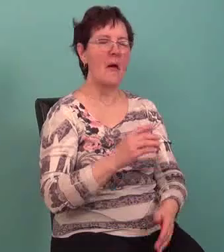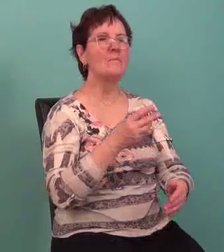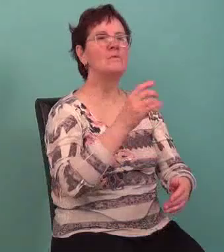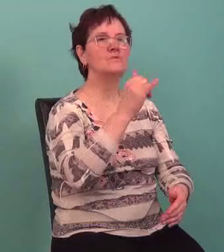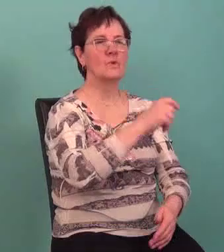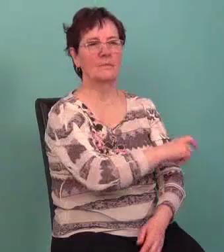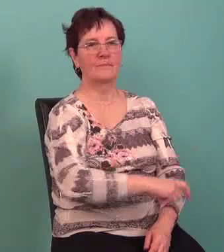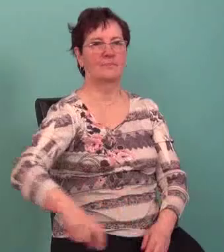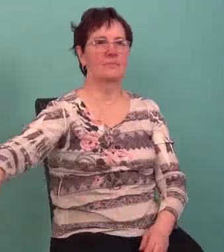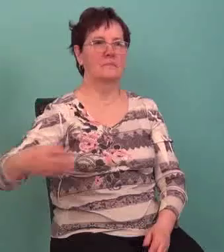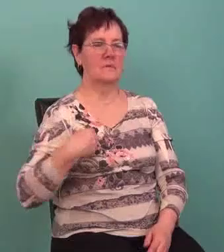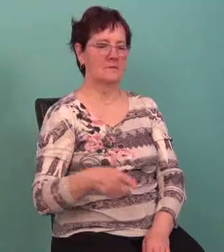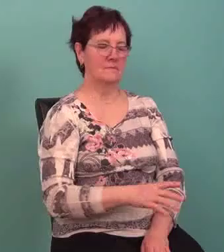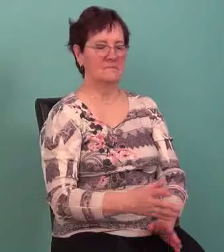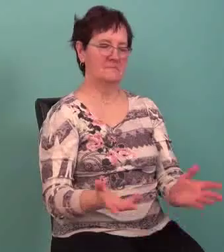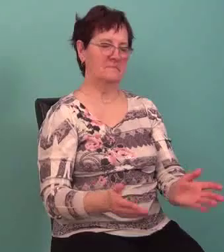Żółta krawędź.